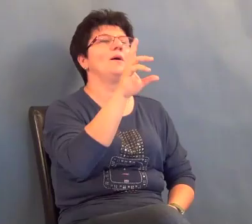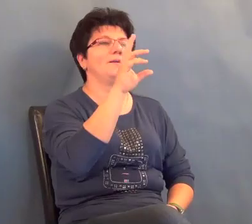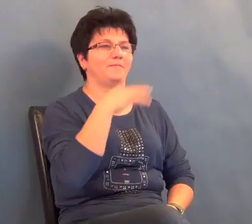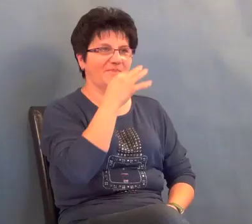Mam pytanie.